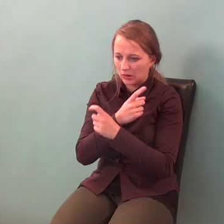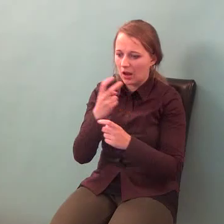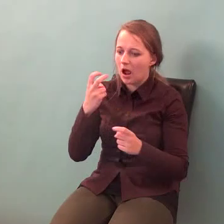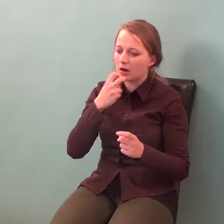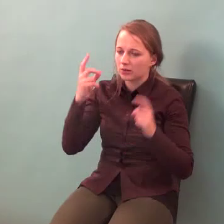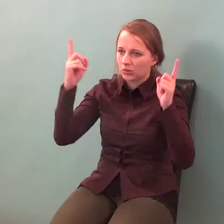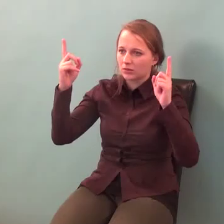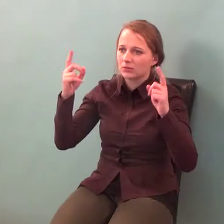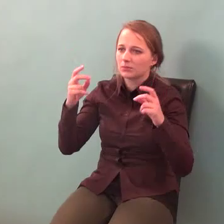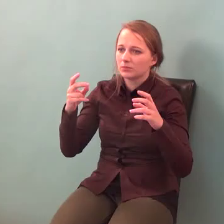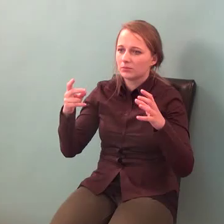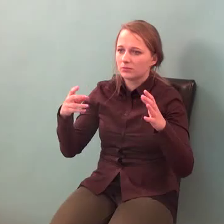Uwaga, prąd.